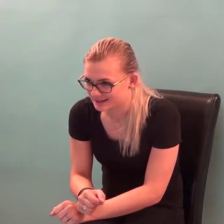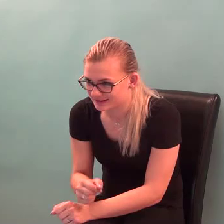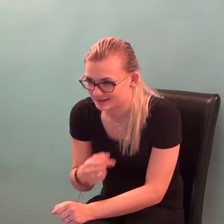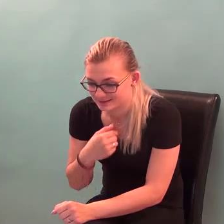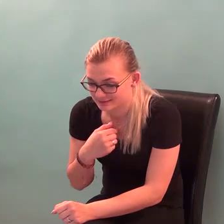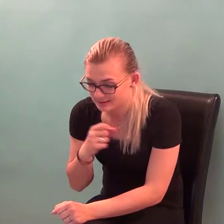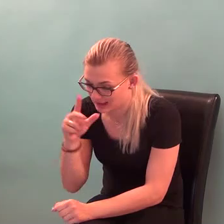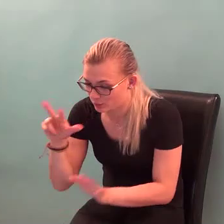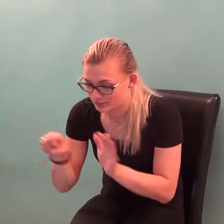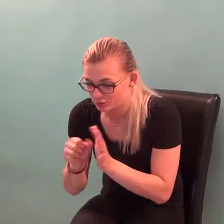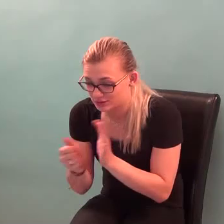Ja rano od ósmej do szesnastej